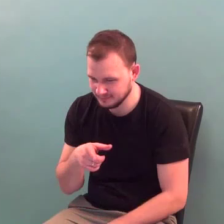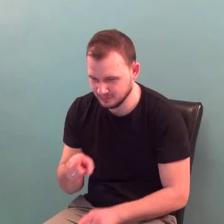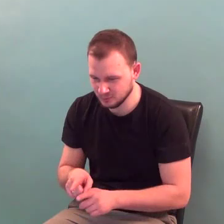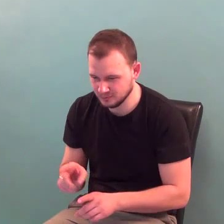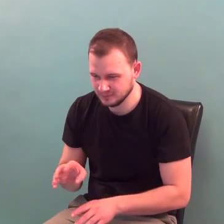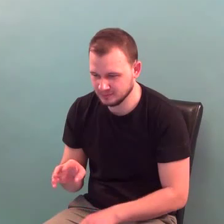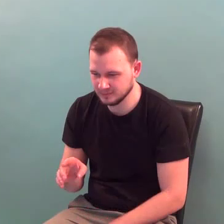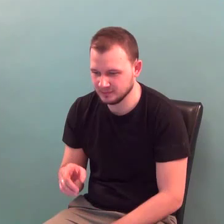Tak samo, o czwartej.